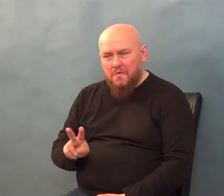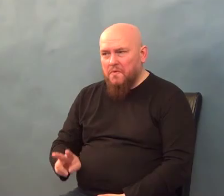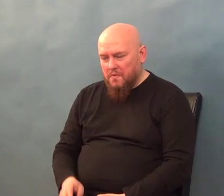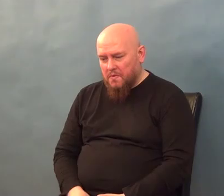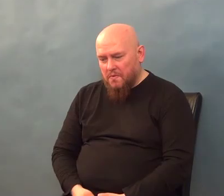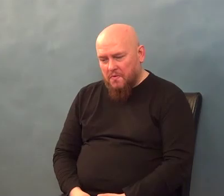Dwie godziny.